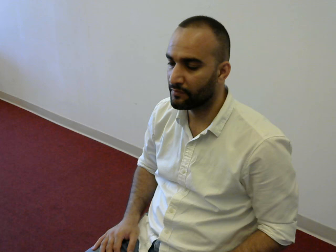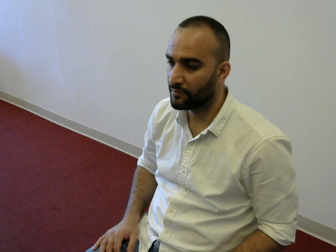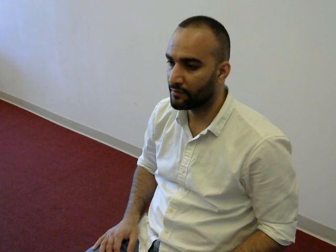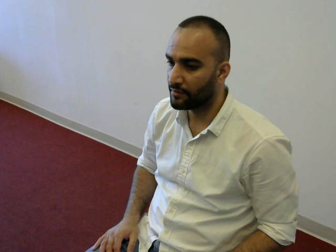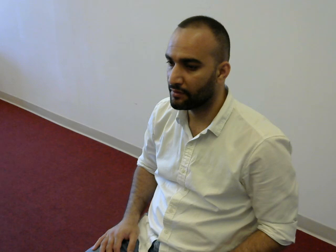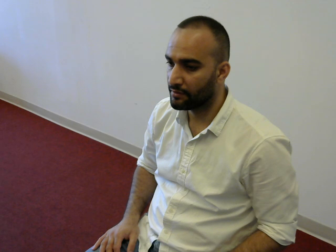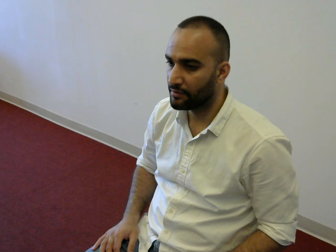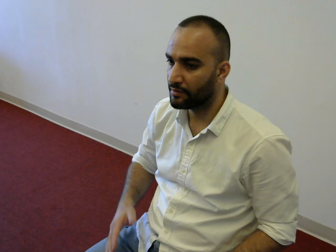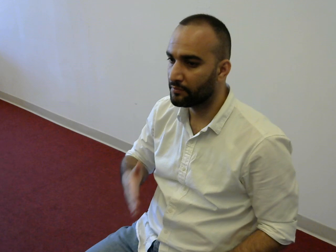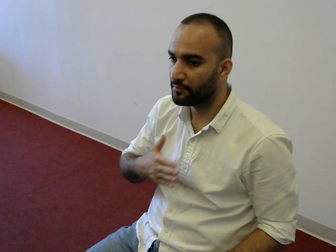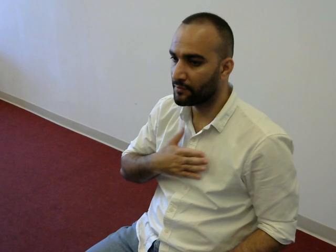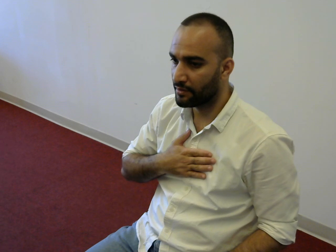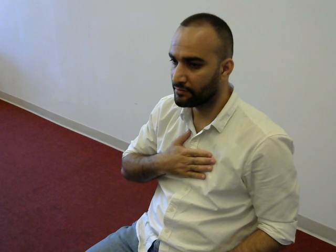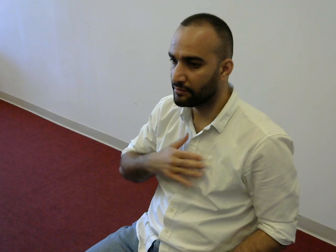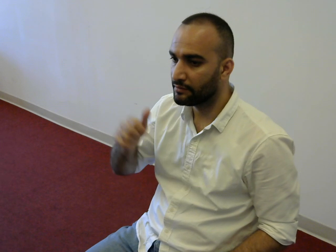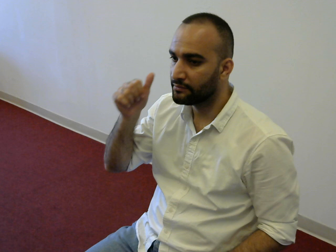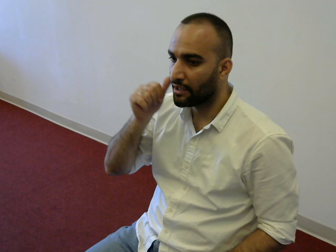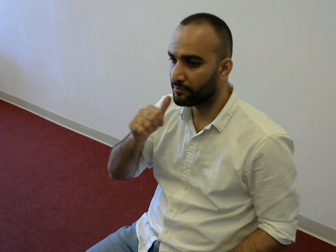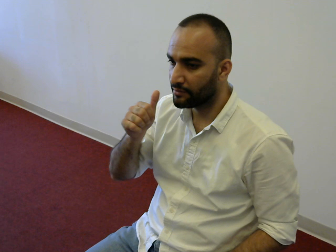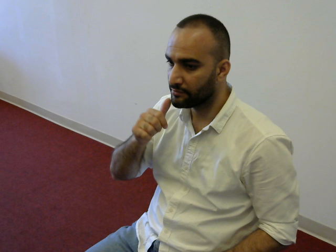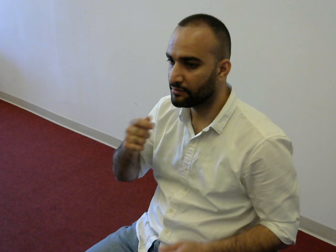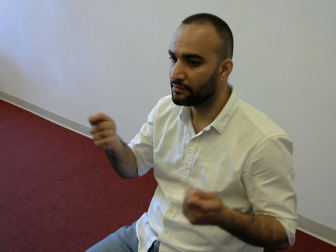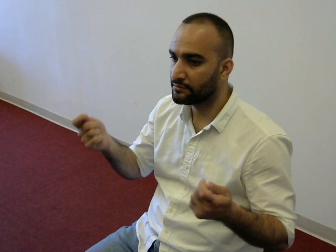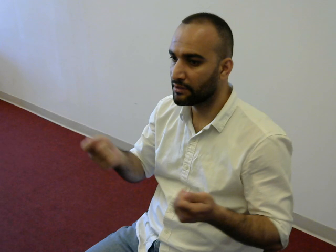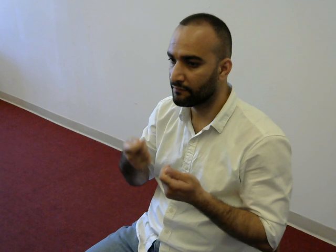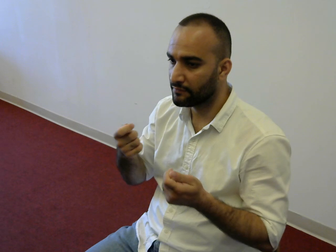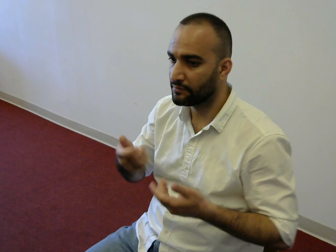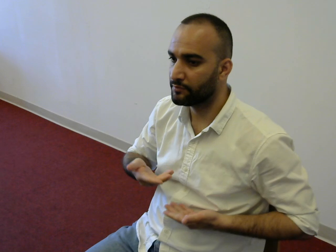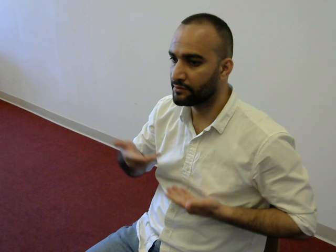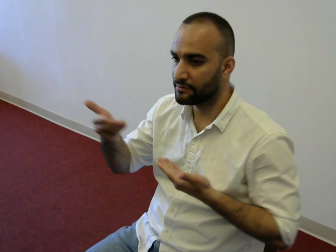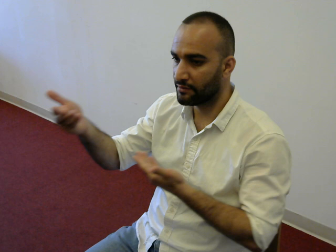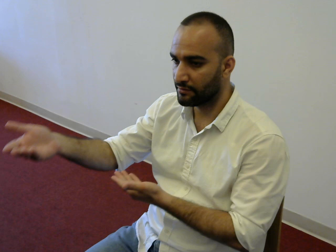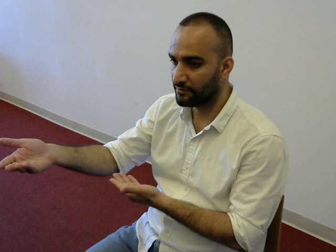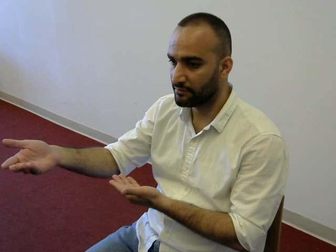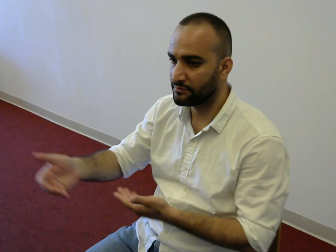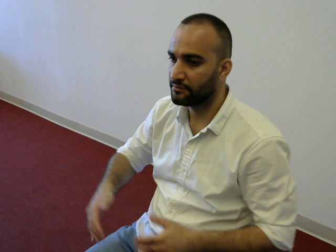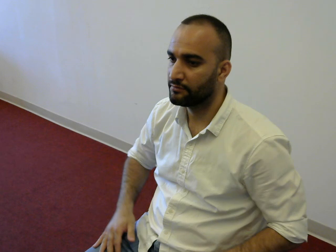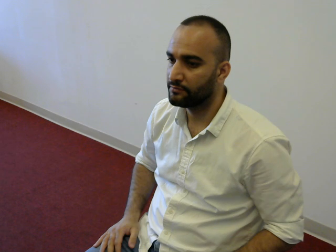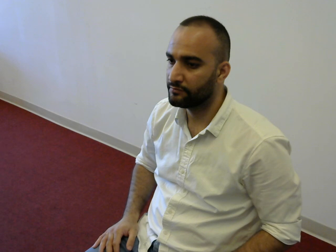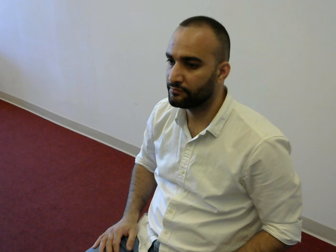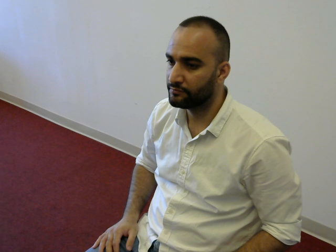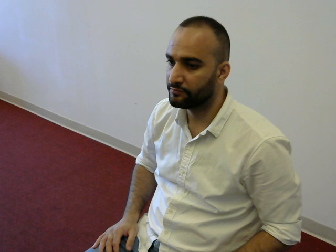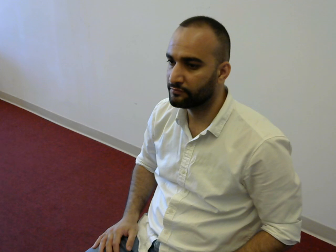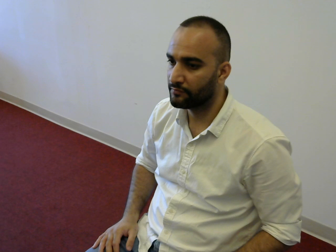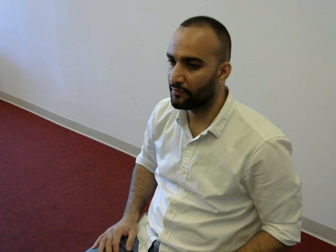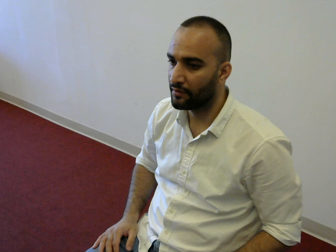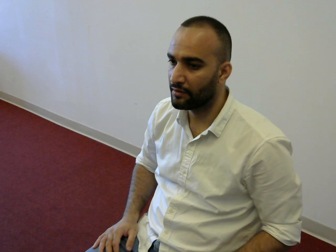Bizi sabah toya çağırıblar